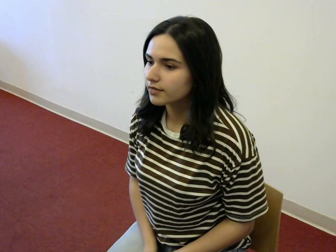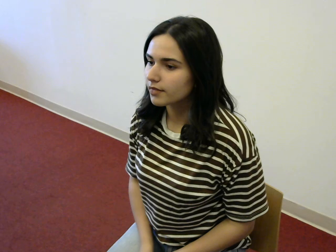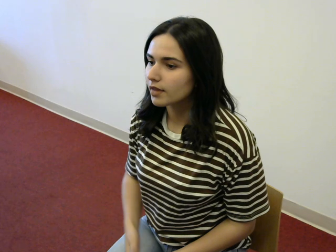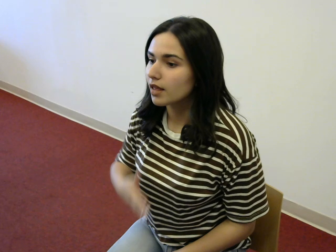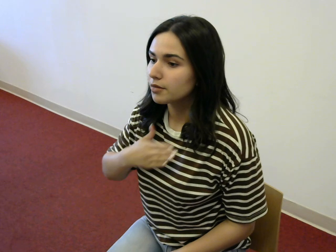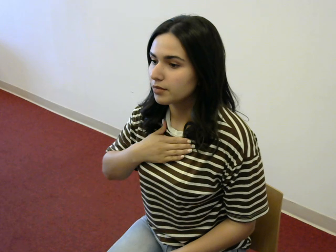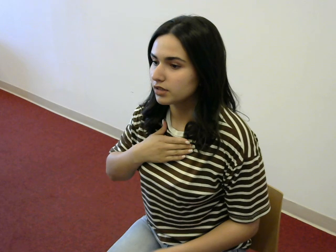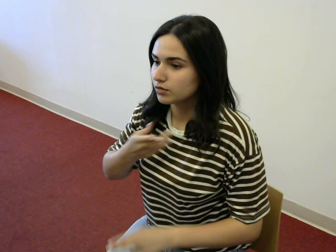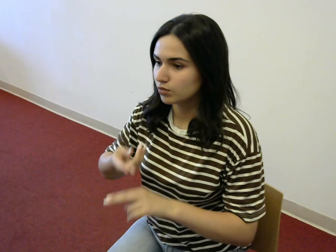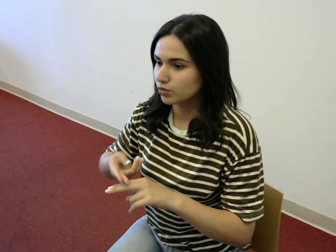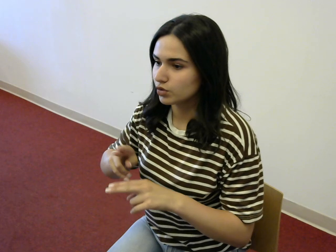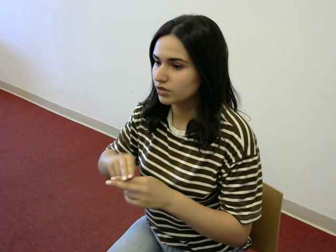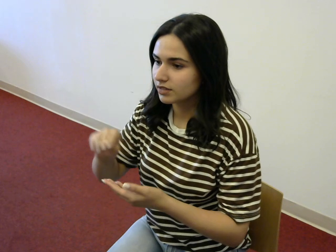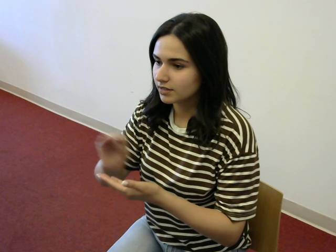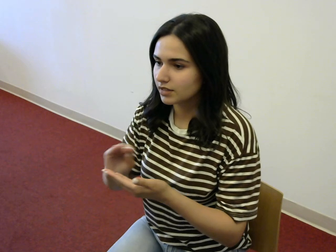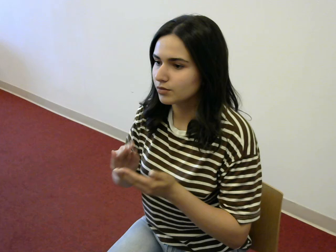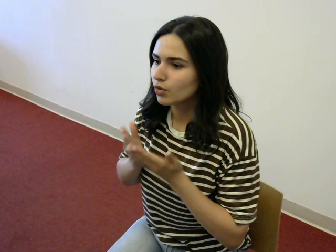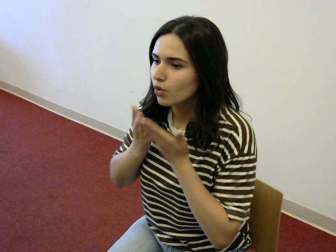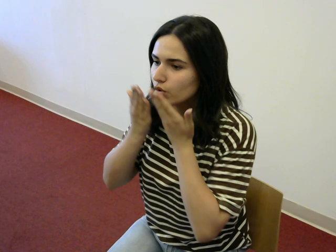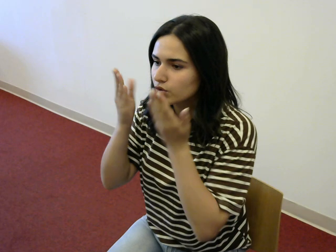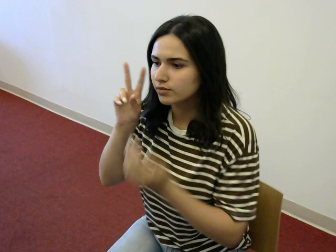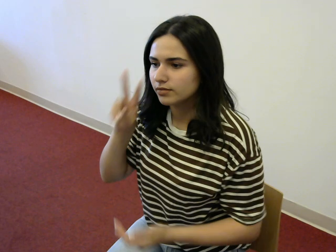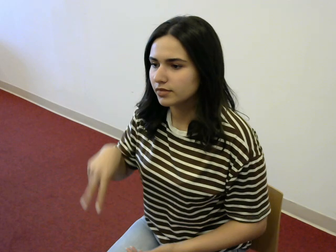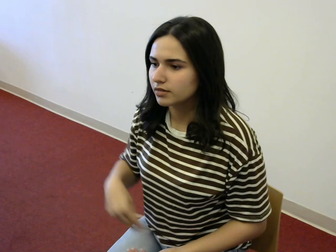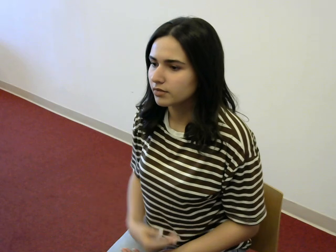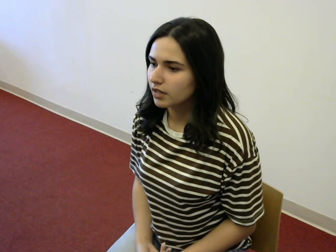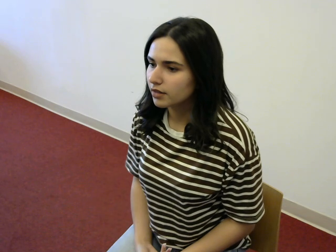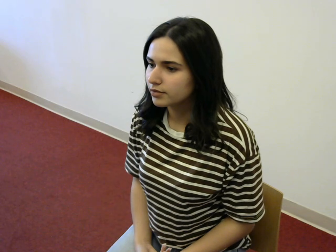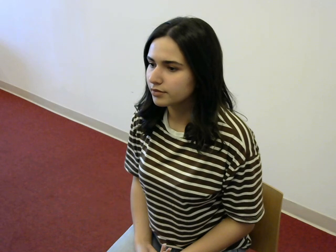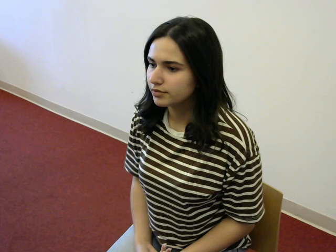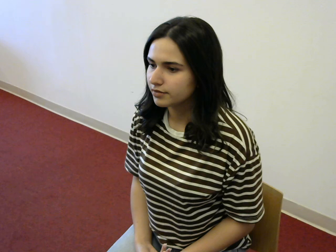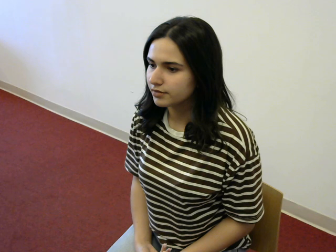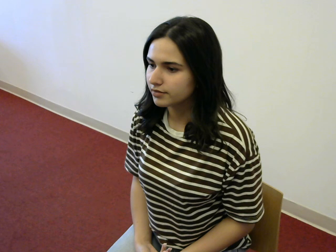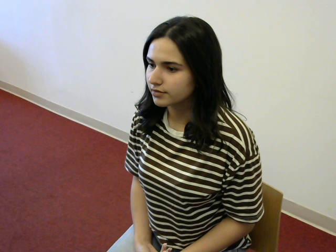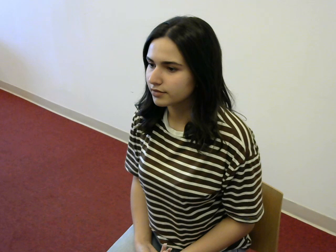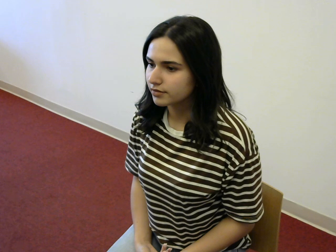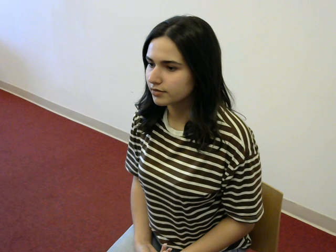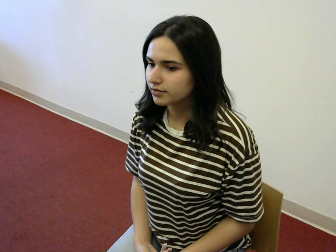Mən bu yazını oxuya bilmirəm